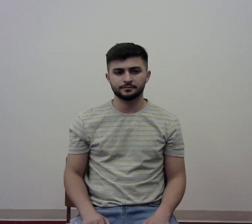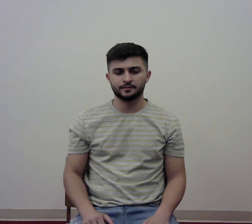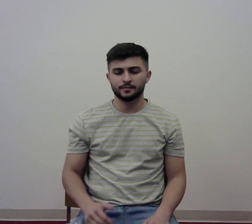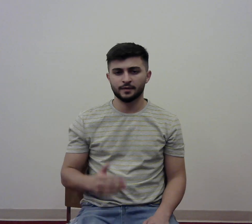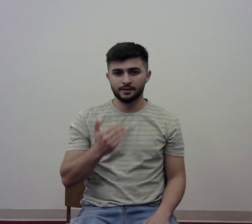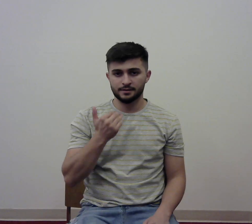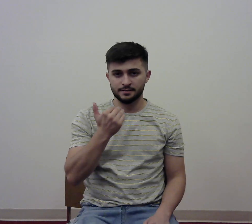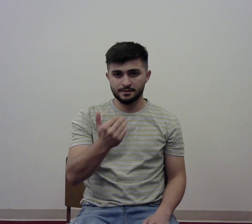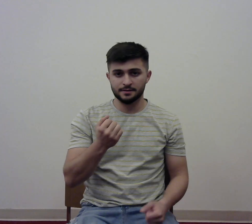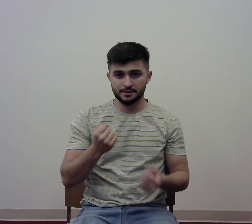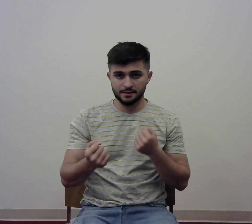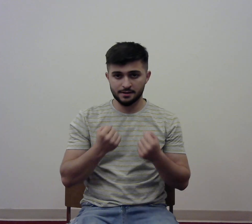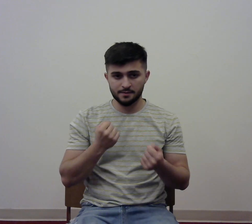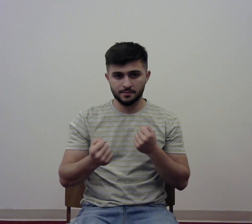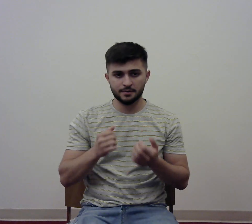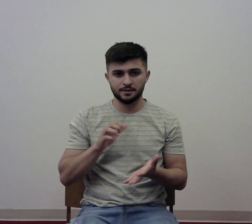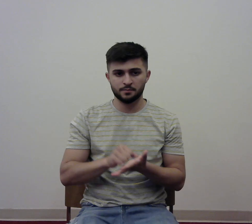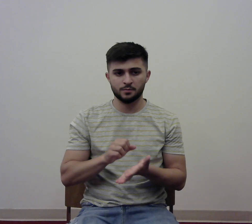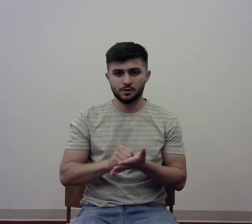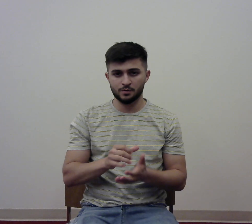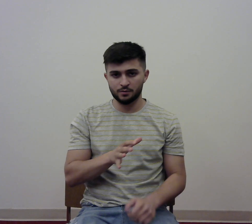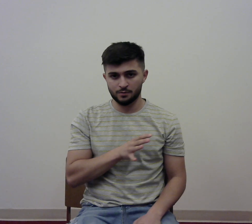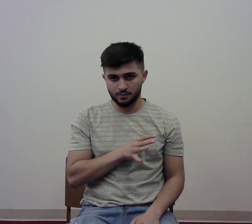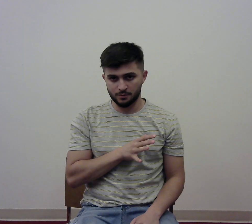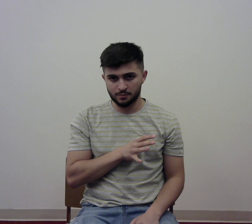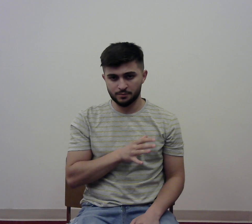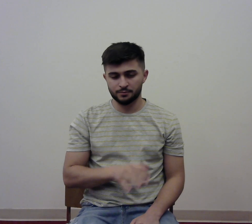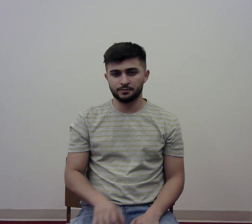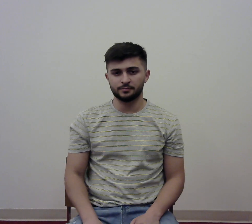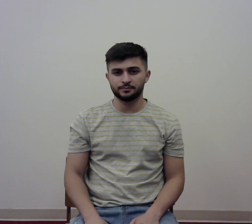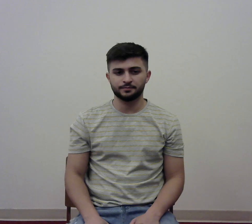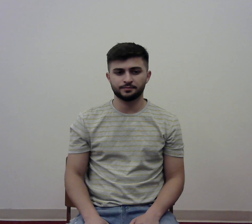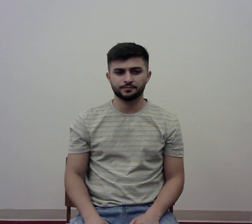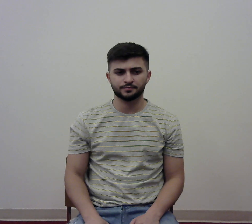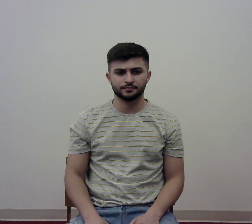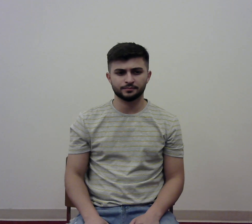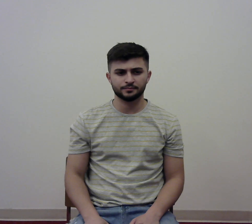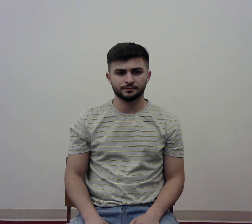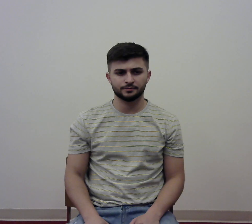Siz idmanla məşğul olursunuzmu?